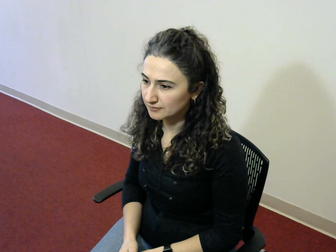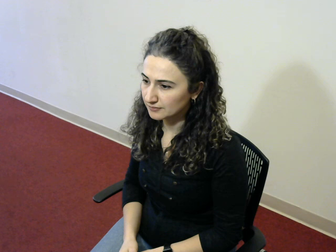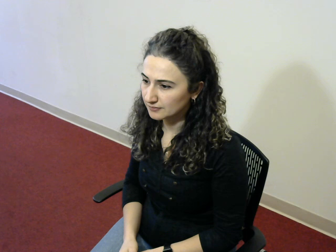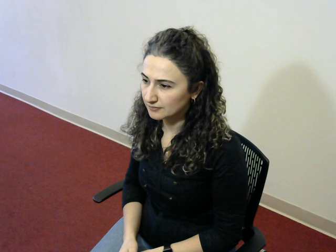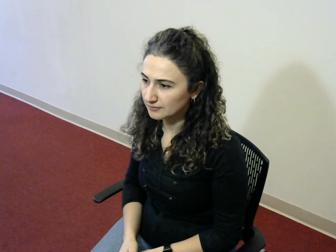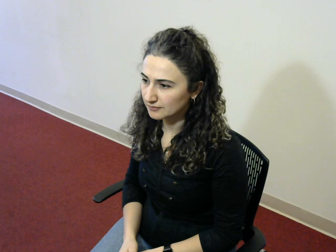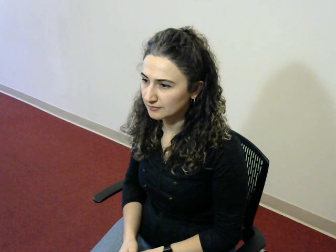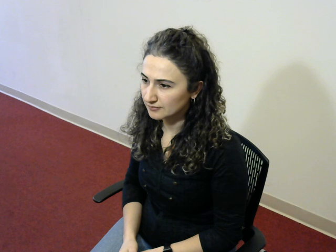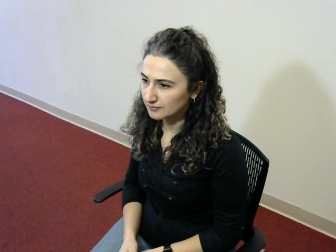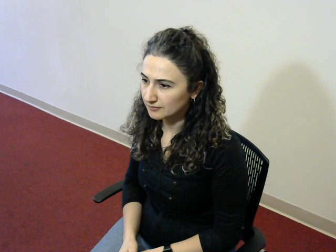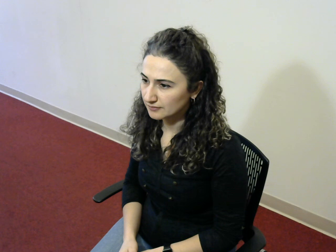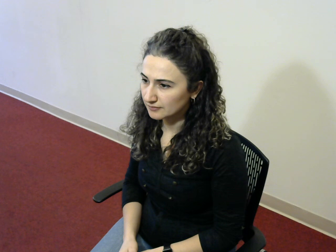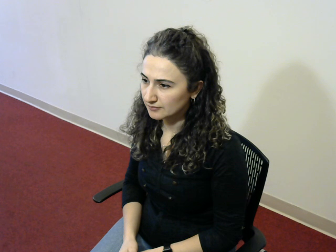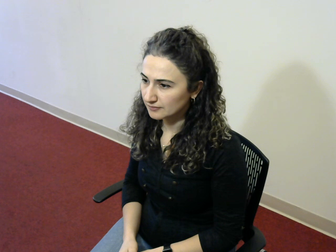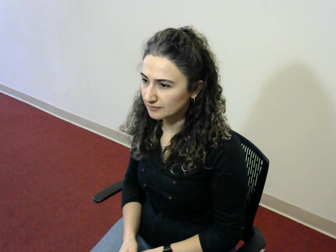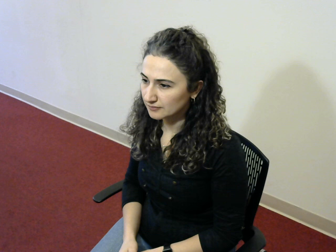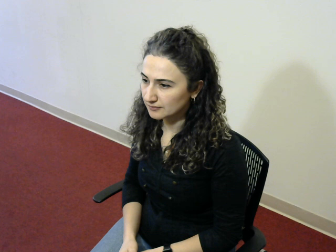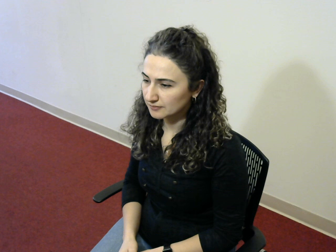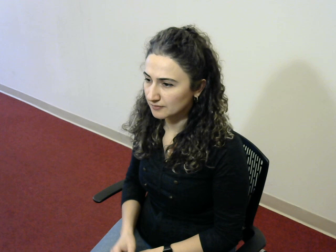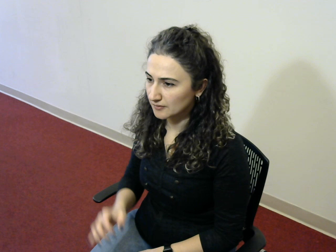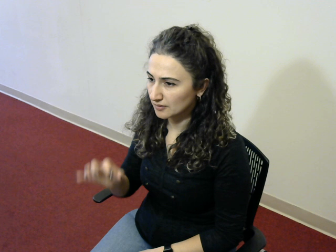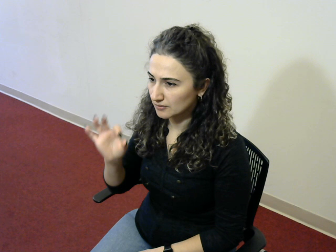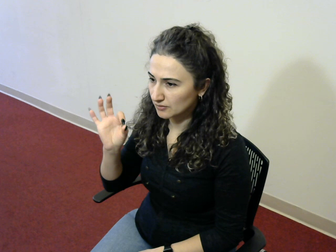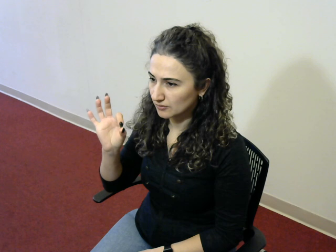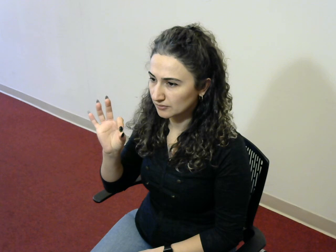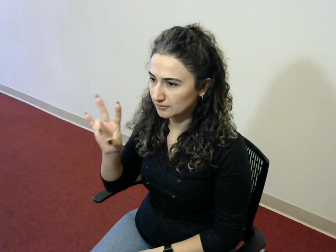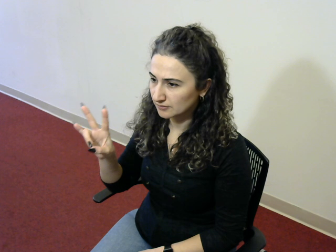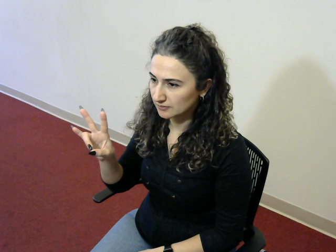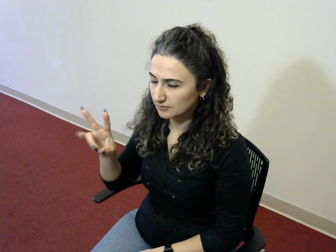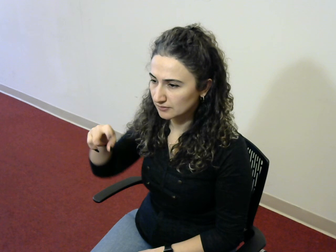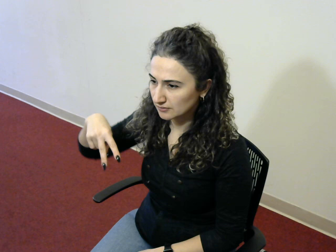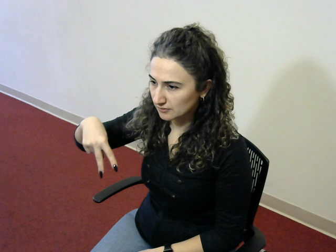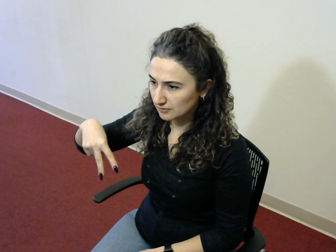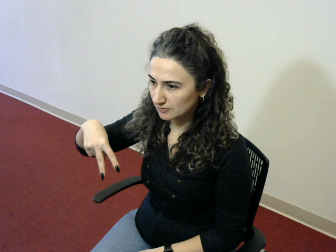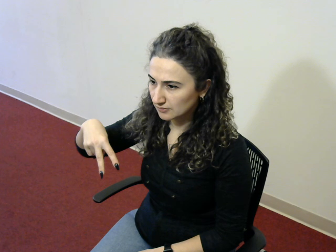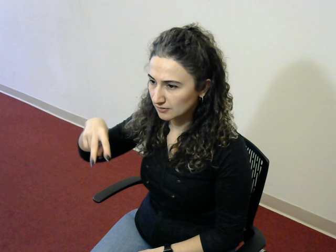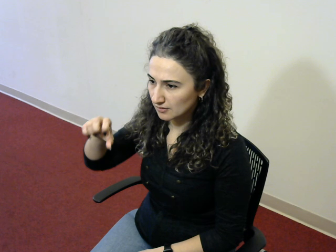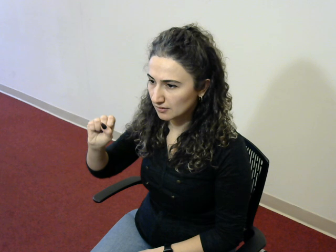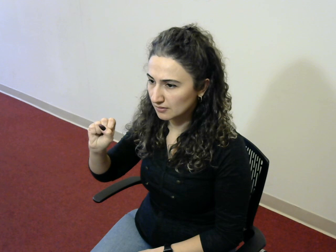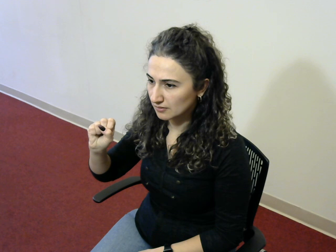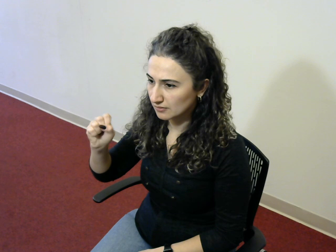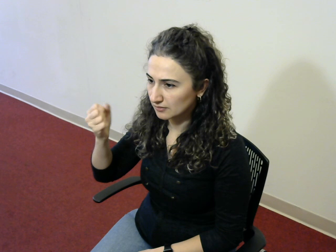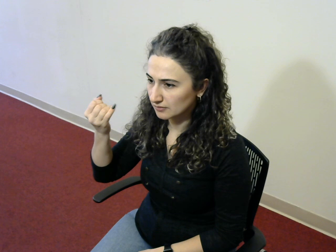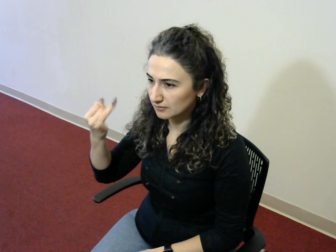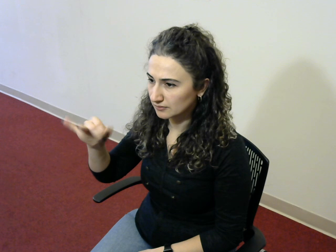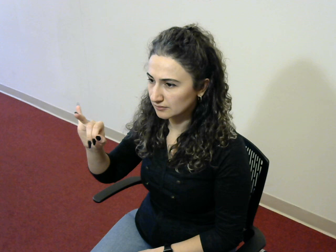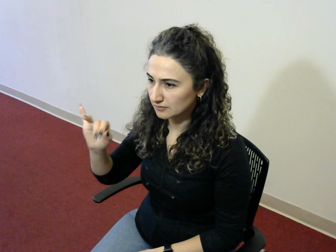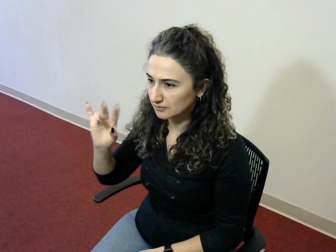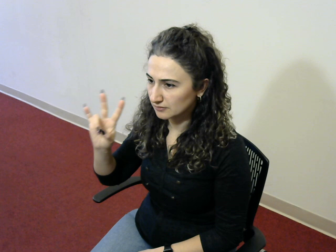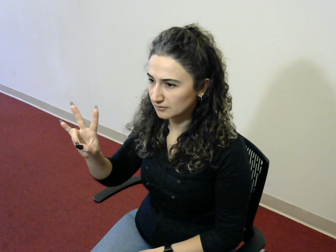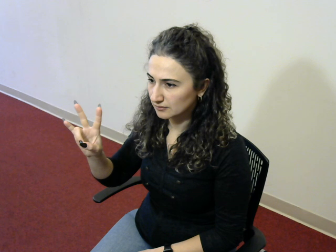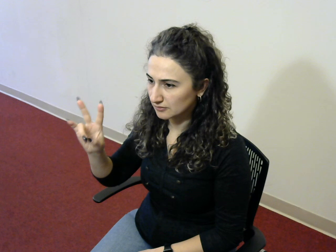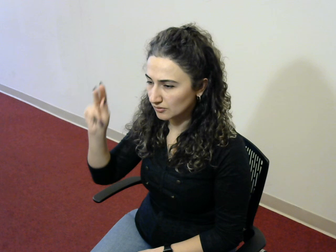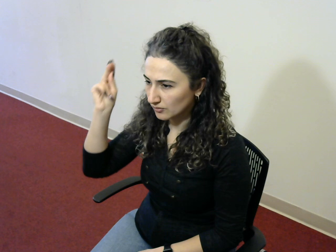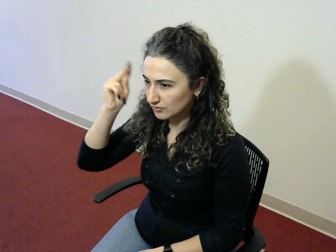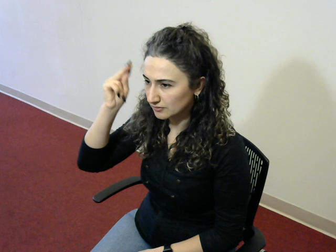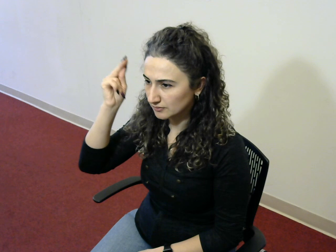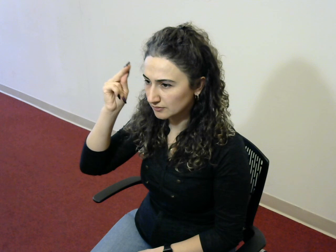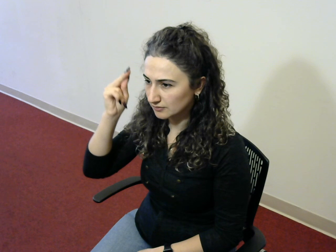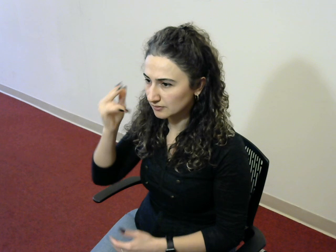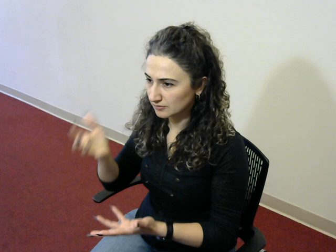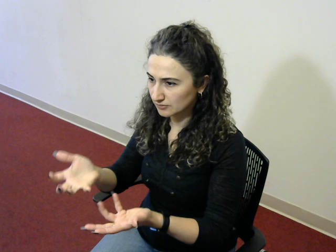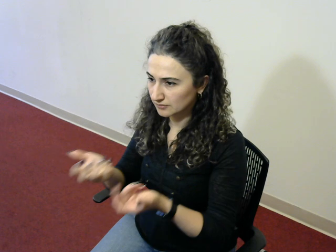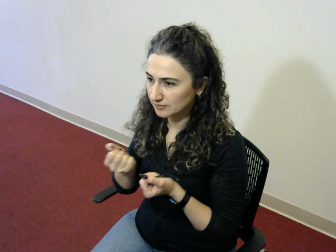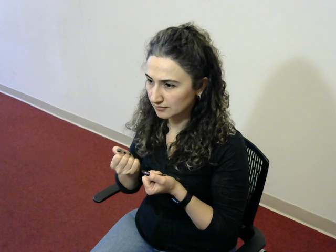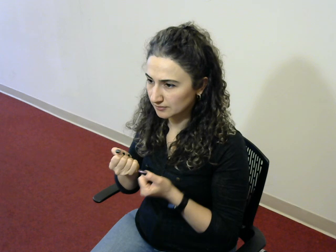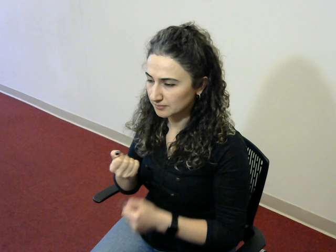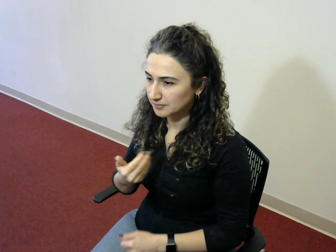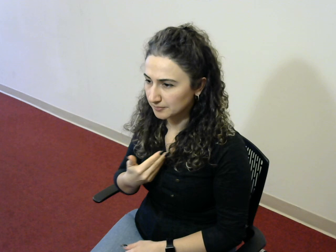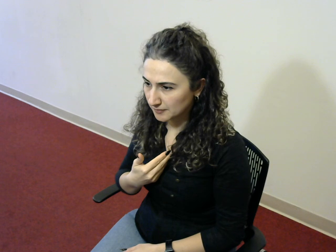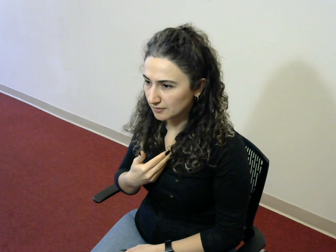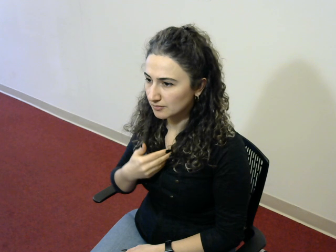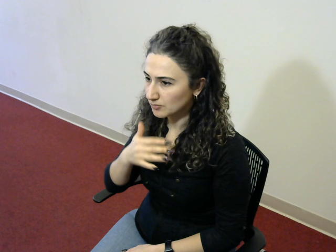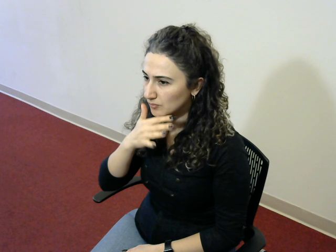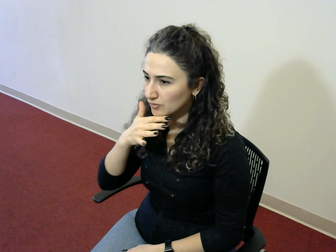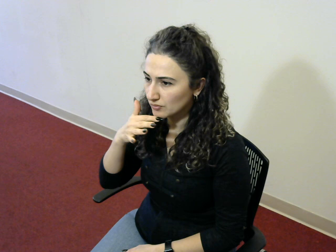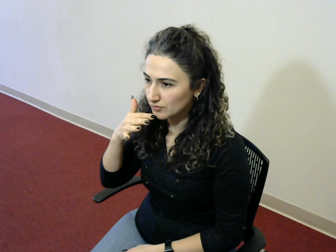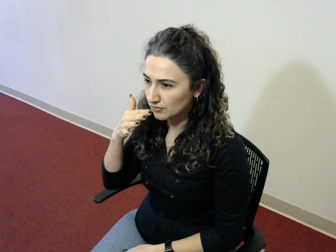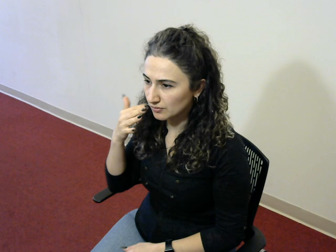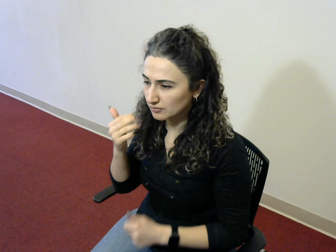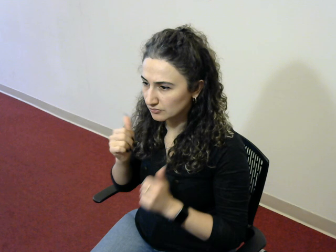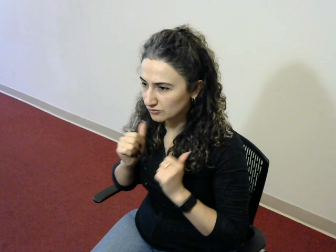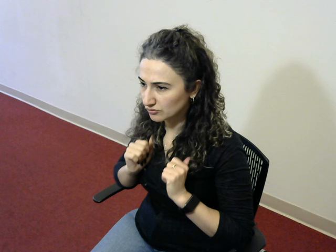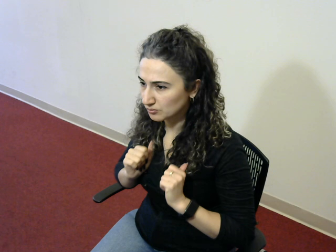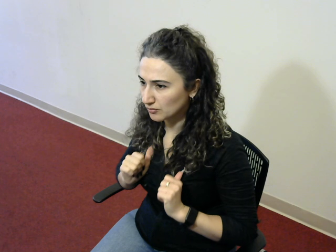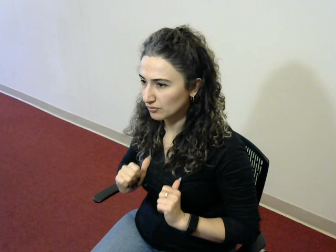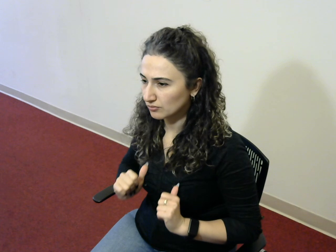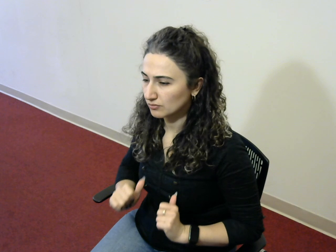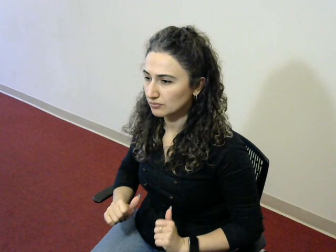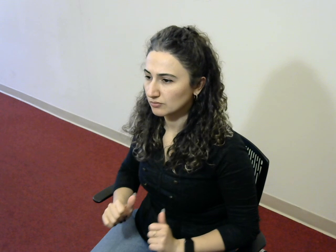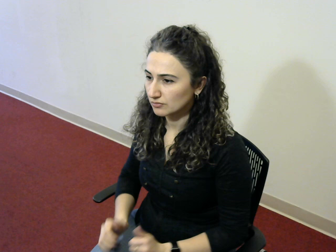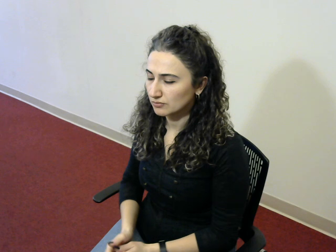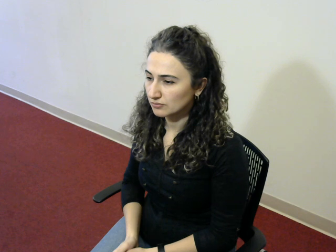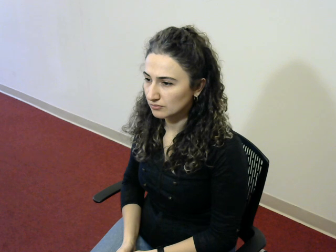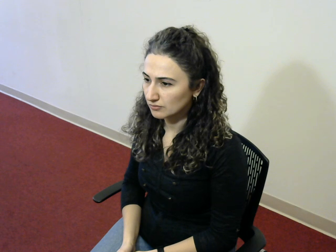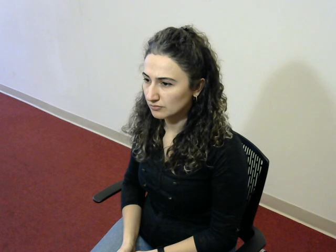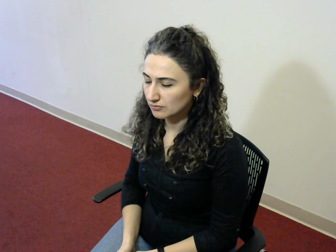Onlayn təhsil almaq mənə çox rahatdır